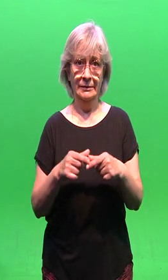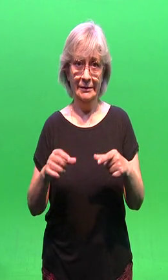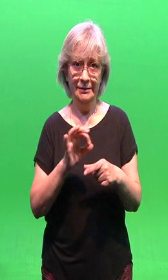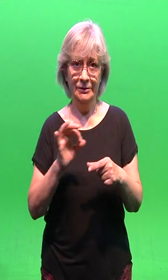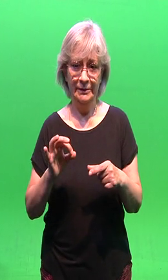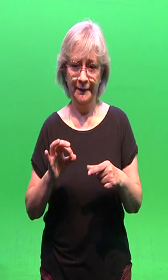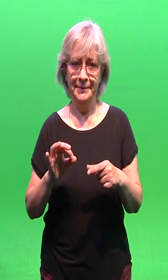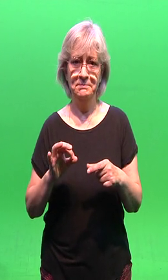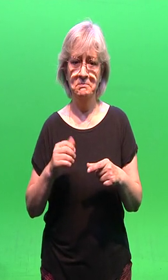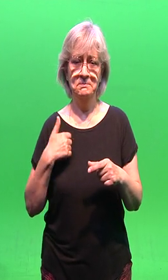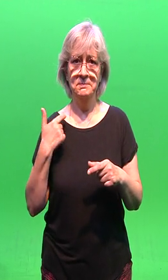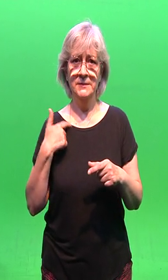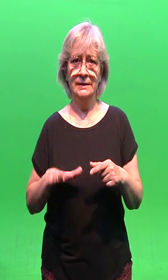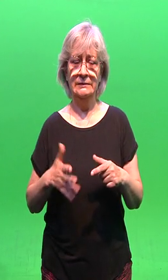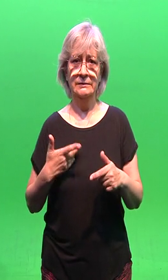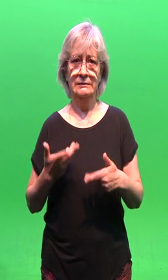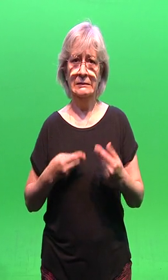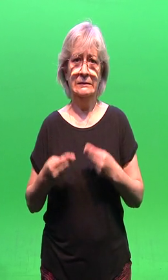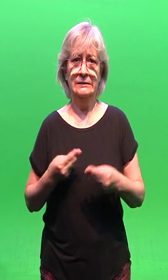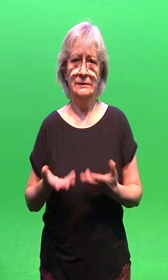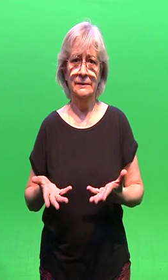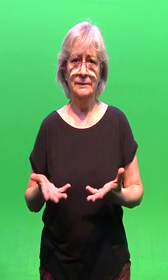La targeta sanitària? L'he perdut, què faig?